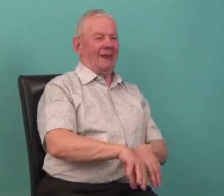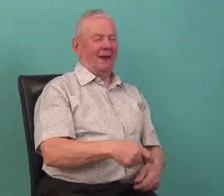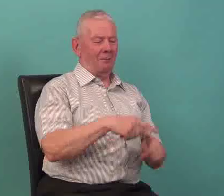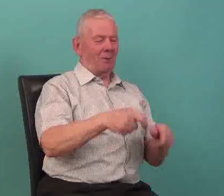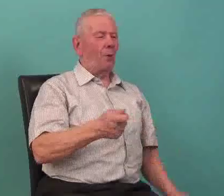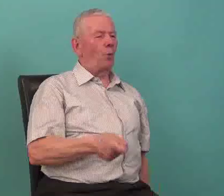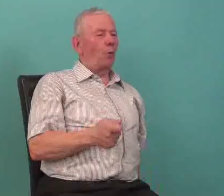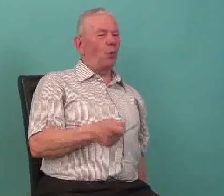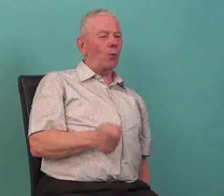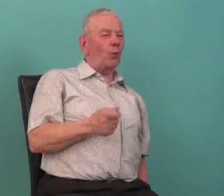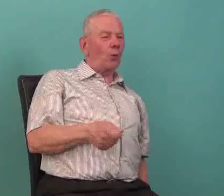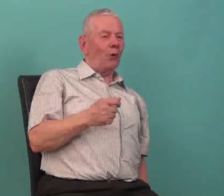Podbija piłeczkę rakietką.